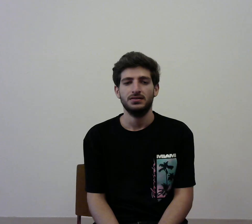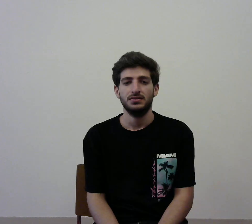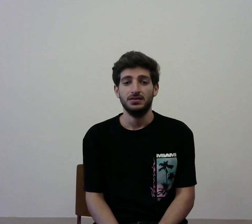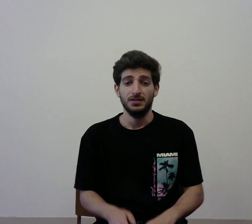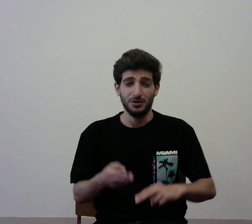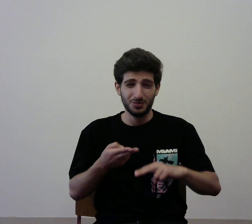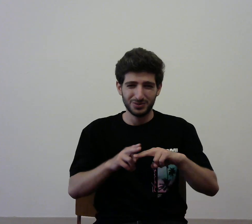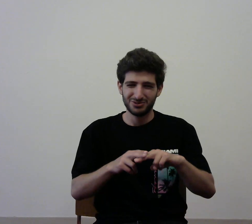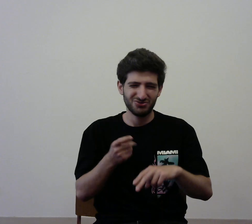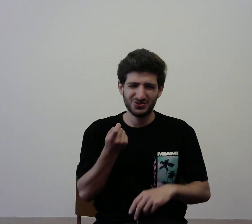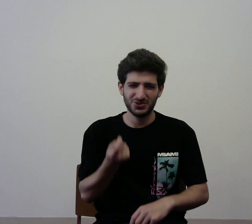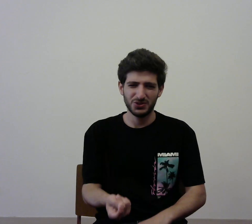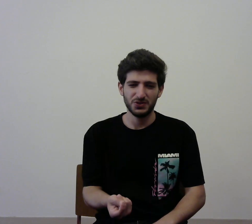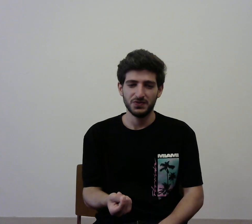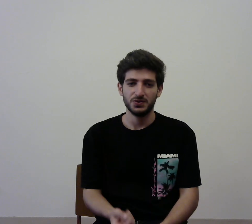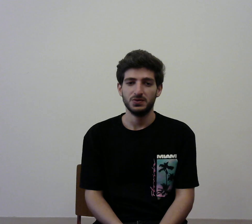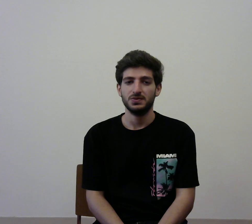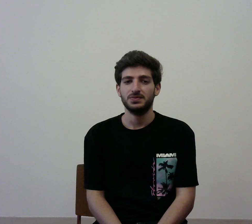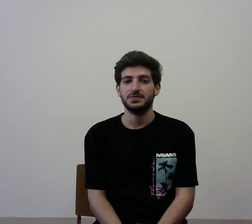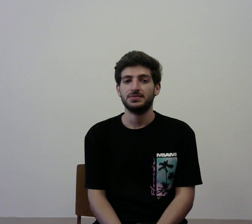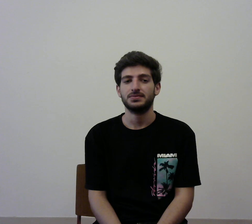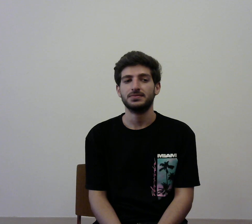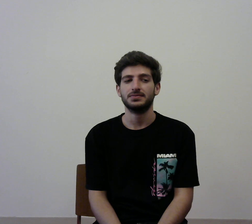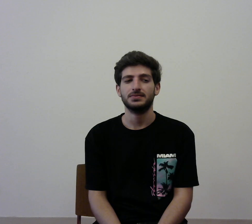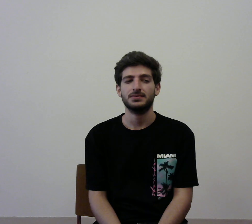Bu ucuzdur